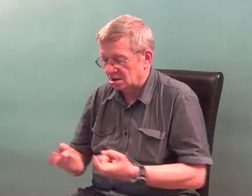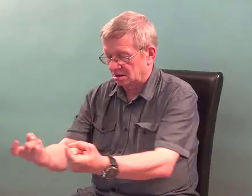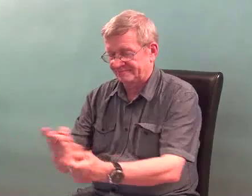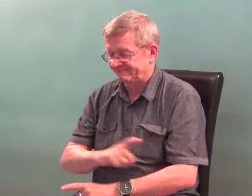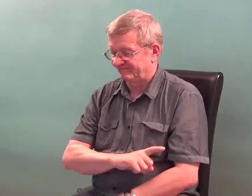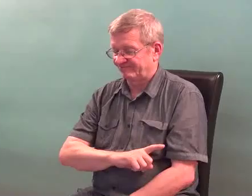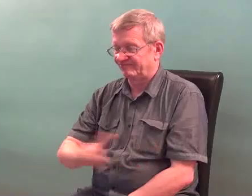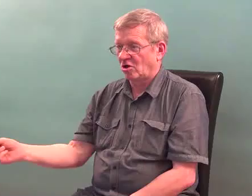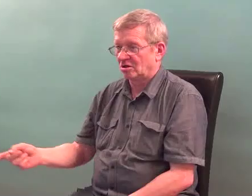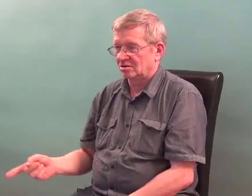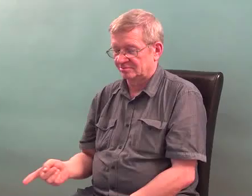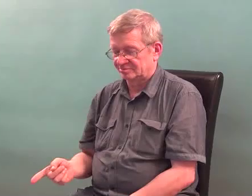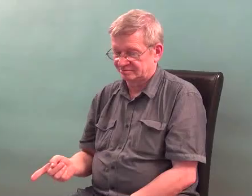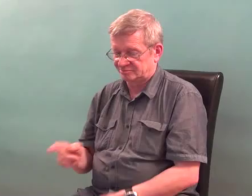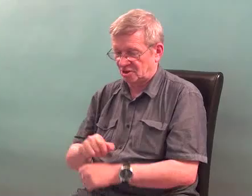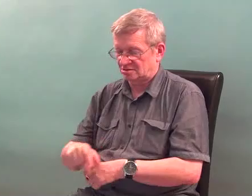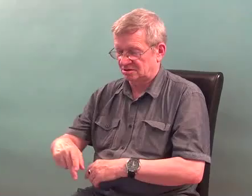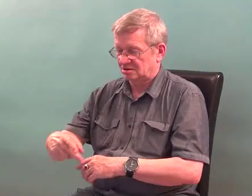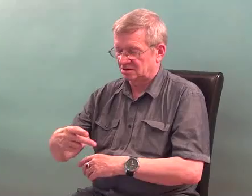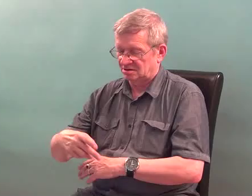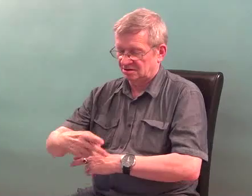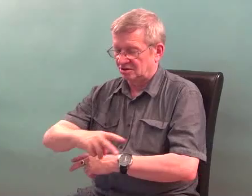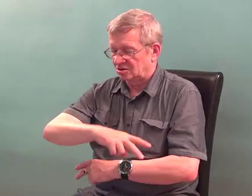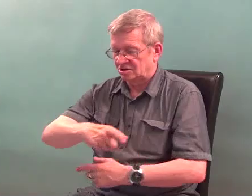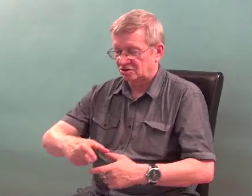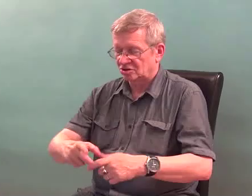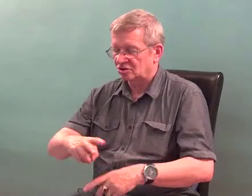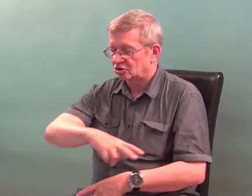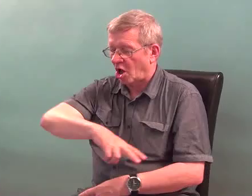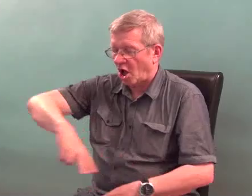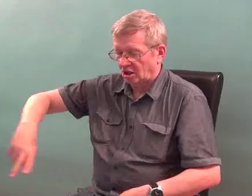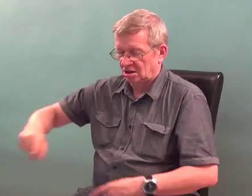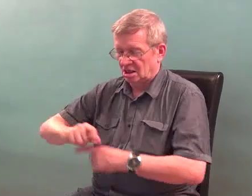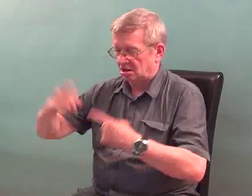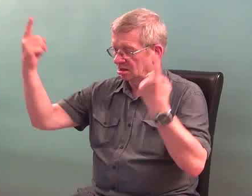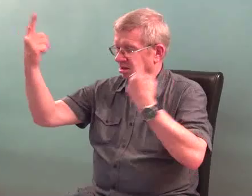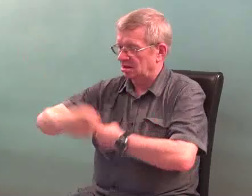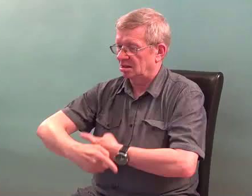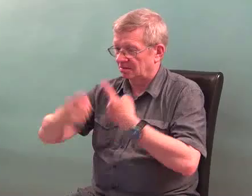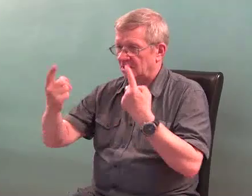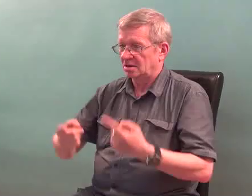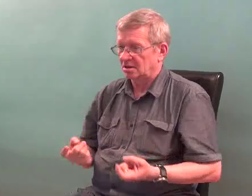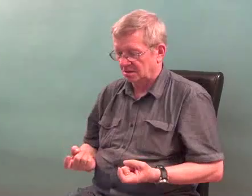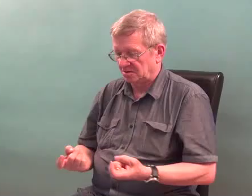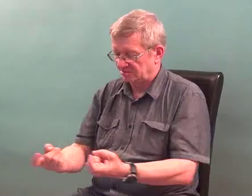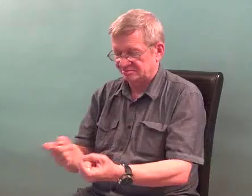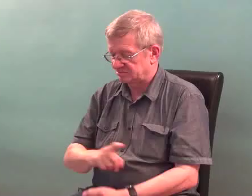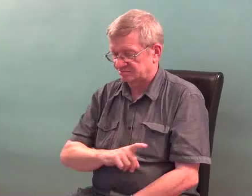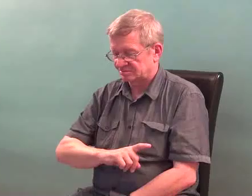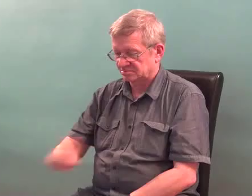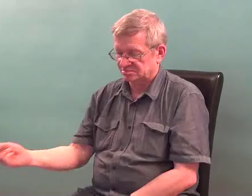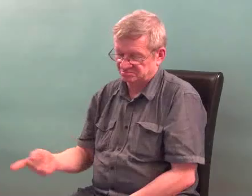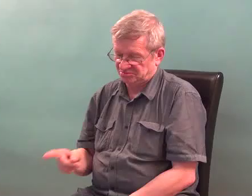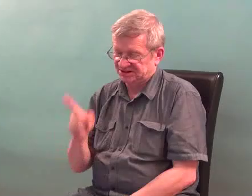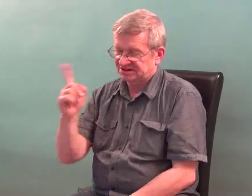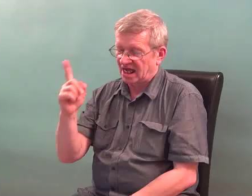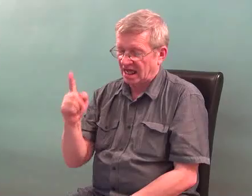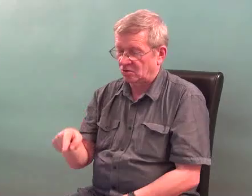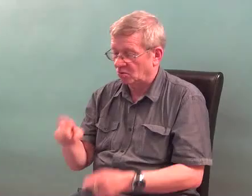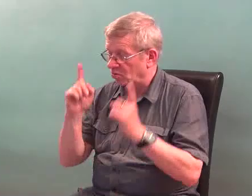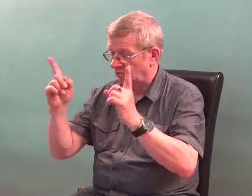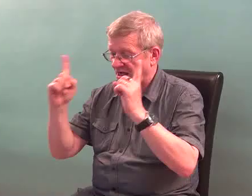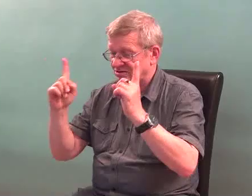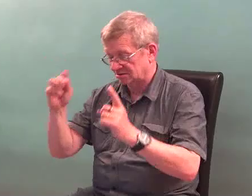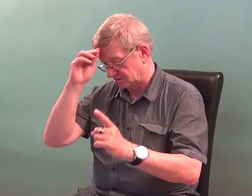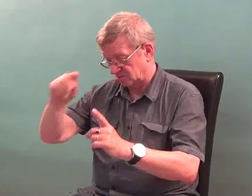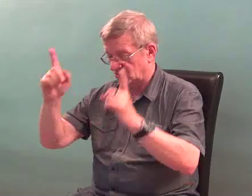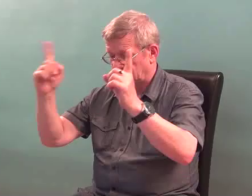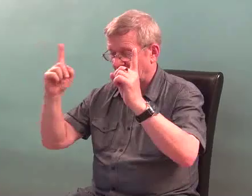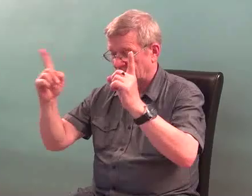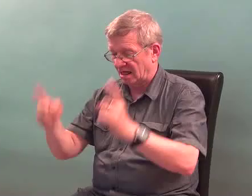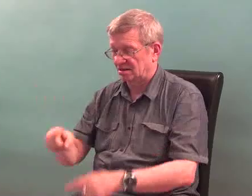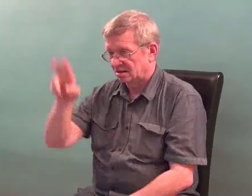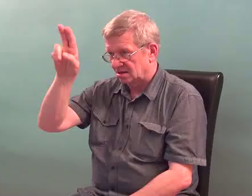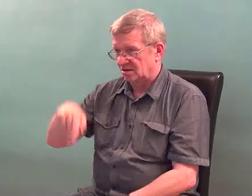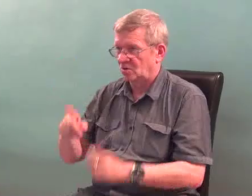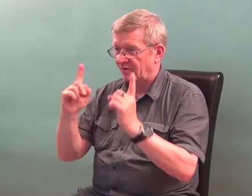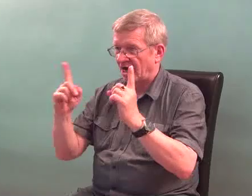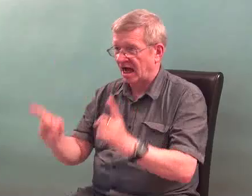Nie wolno, jest szlaban przed torami i na torach nie wolno czymś jeździć, widoczny jest znak z wykrzyknikiem, to znaczy, że trzeba uważać.